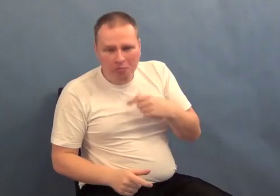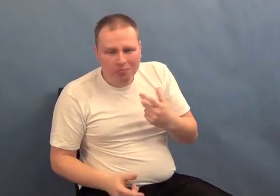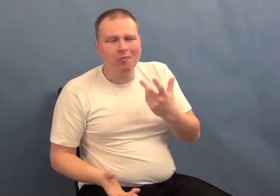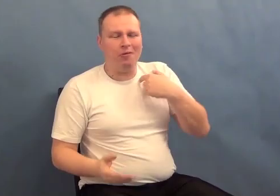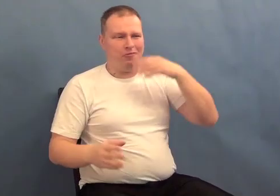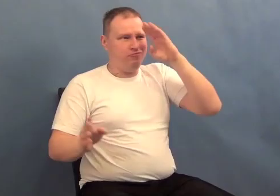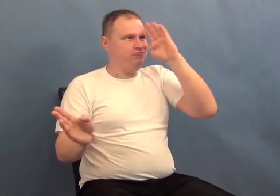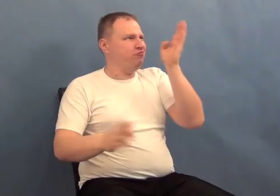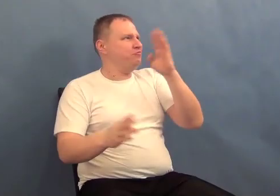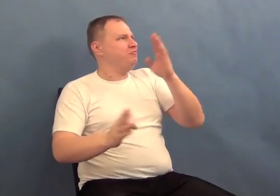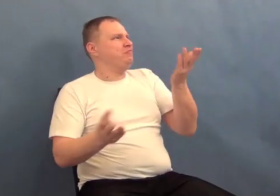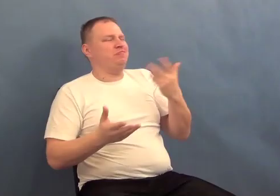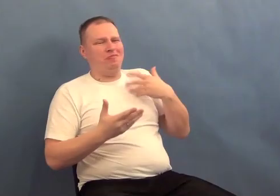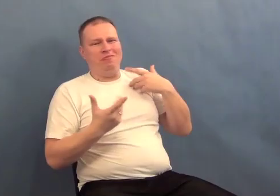"Byłem nieświadomy i nic nie czułem."